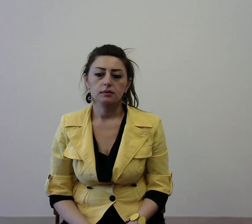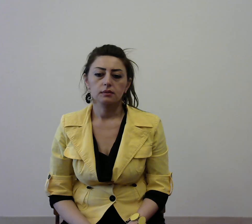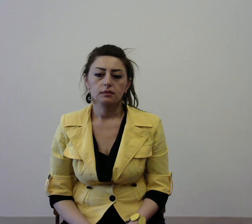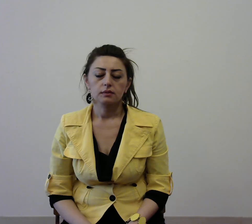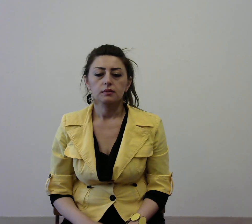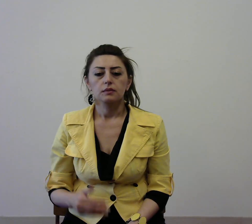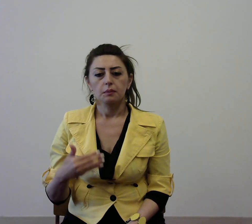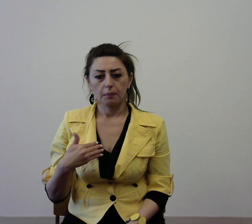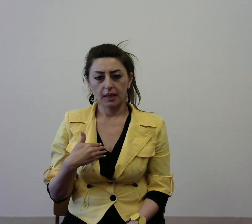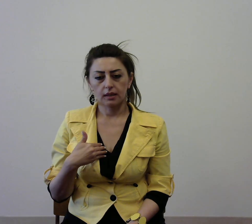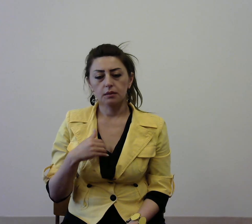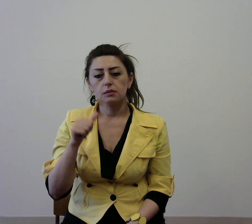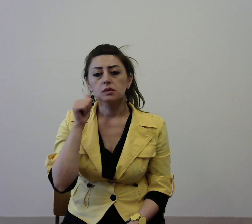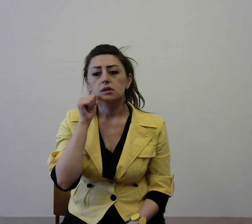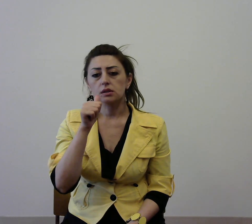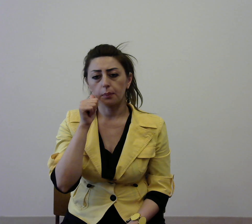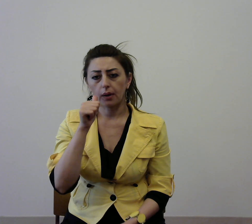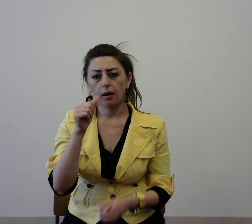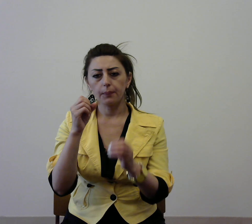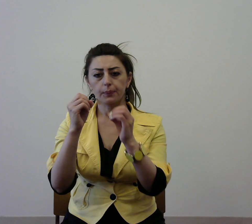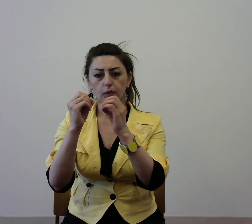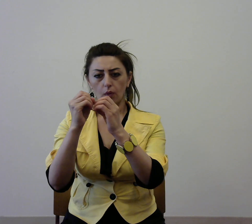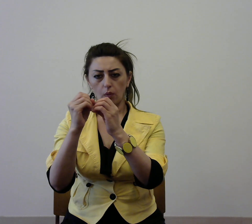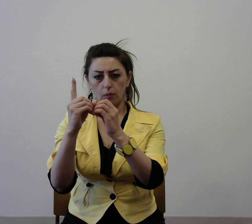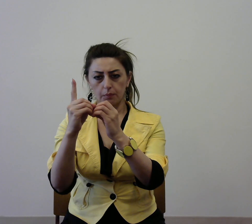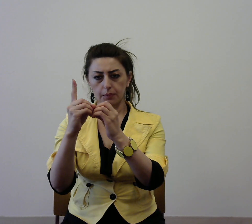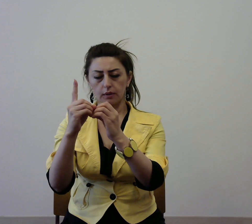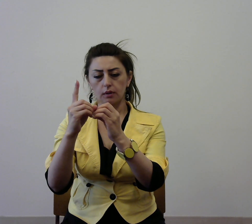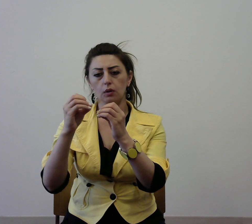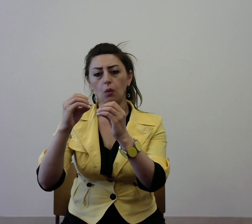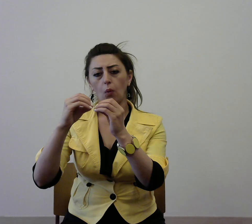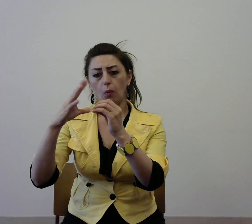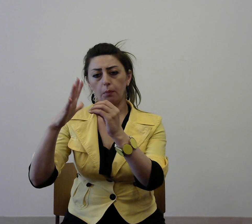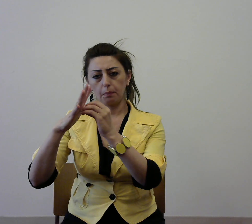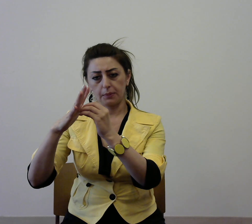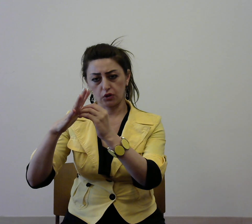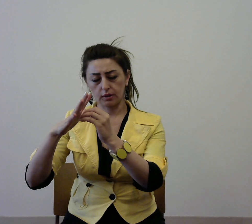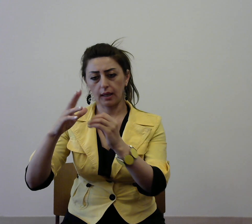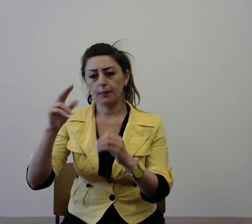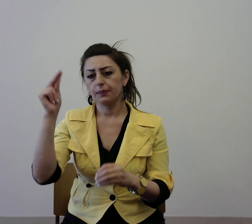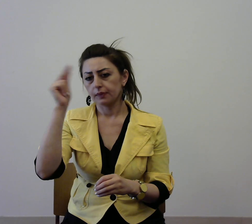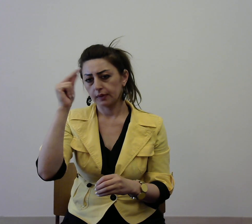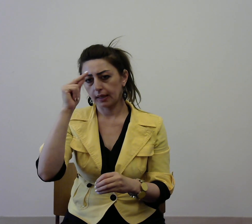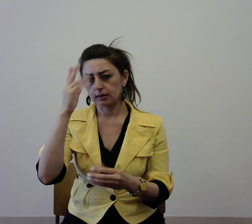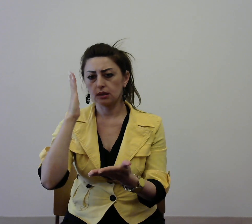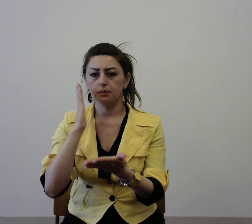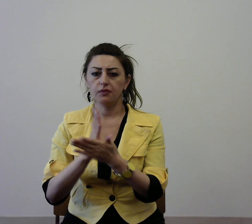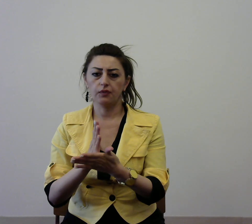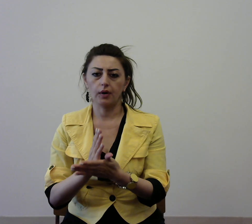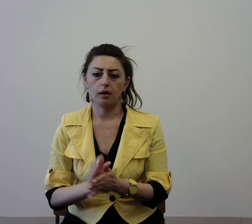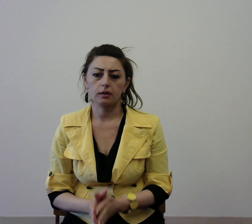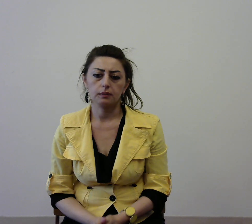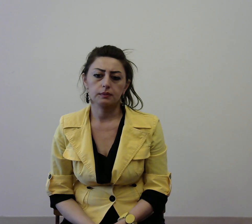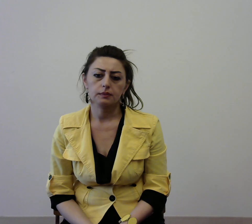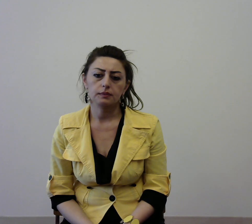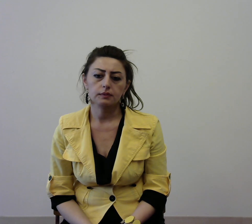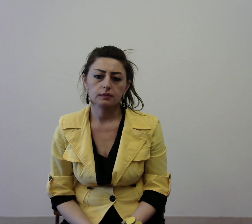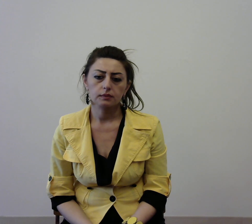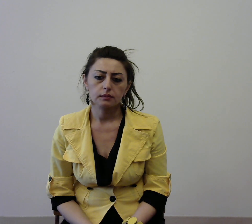Mənim sabah 11:15-də dərsim var